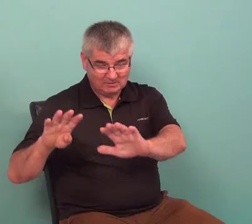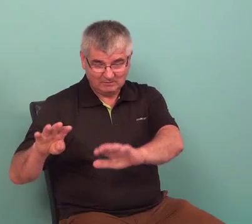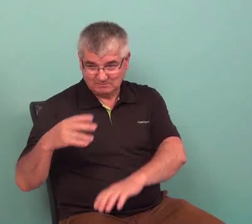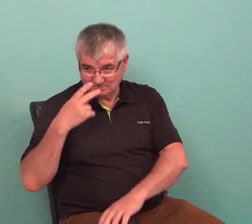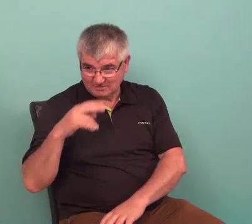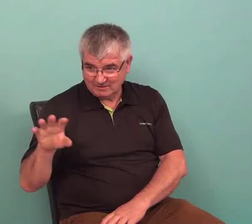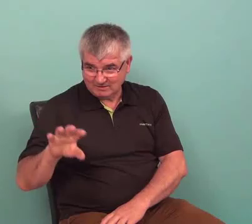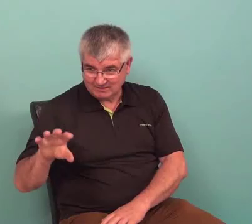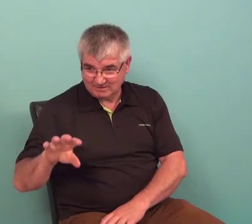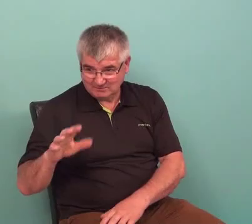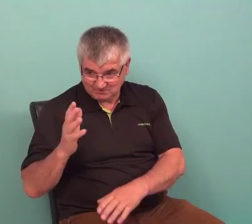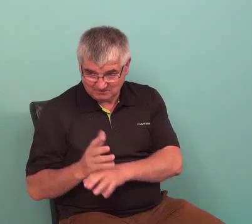Widzi, już obejrzał.